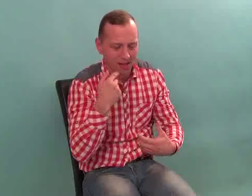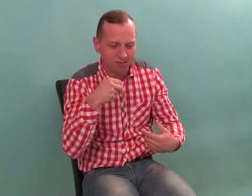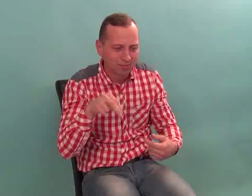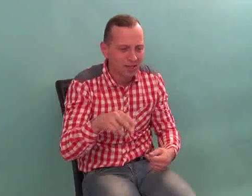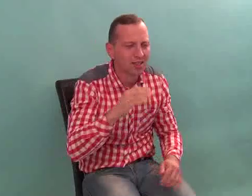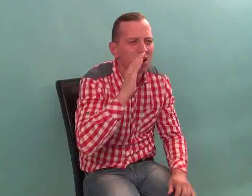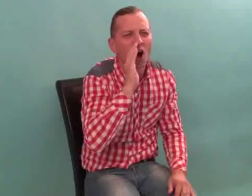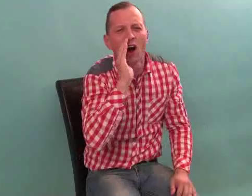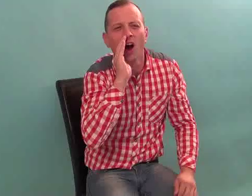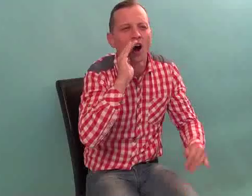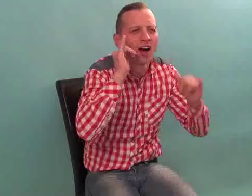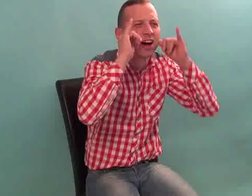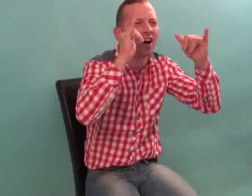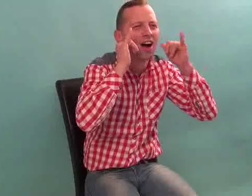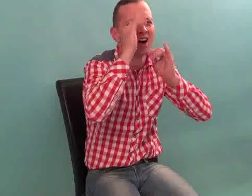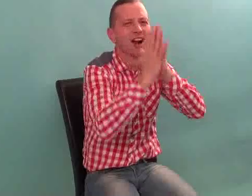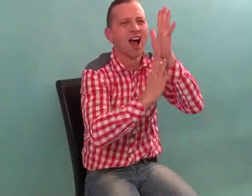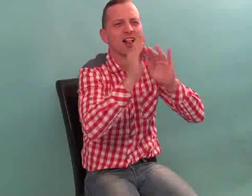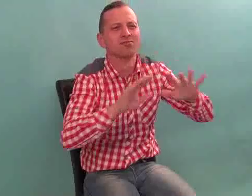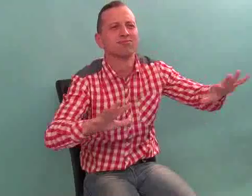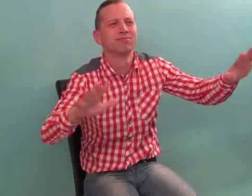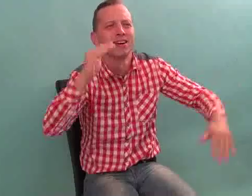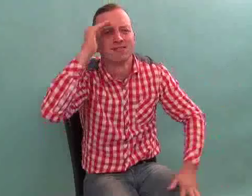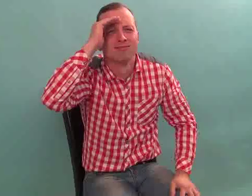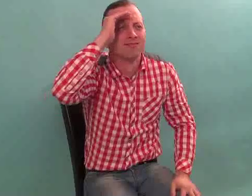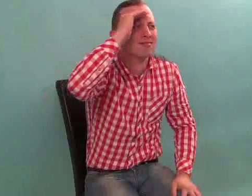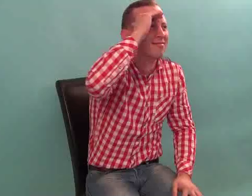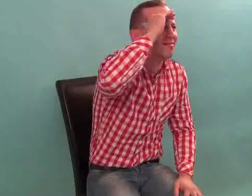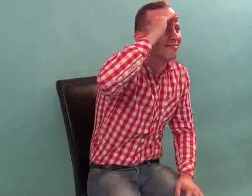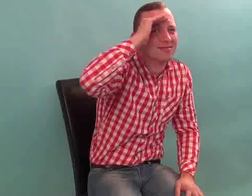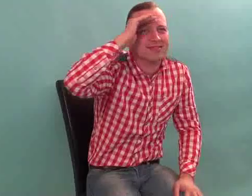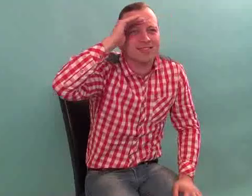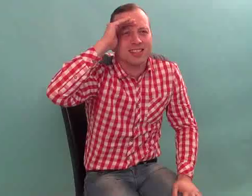Krzyczą i wołają w lesie, szukają.